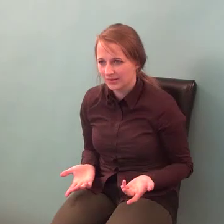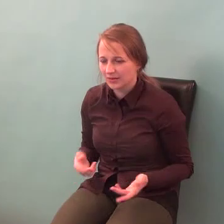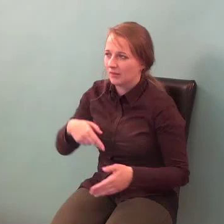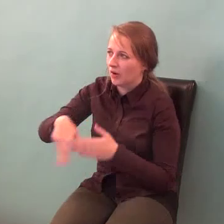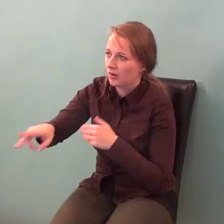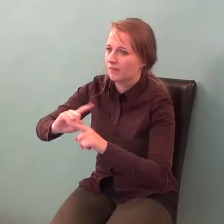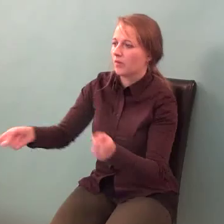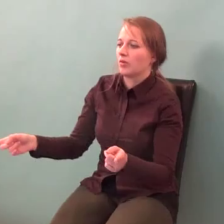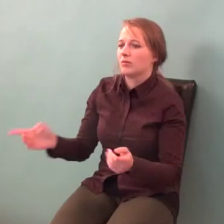Nie wolno wchodzić.